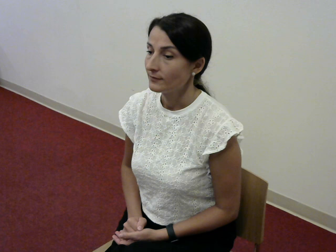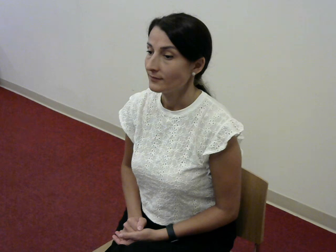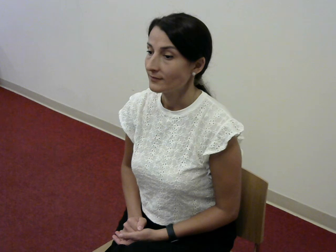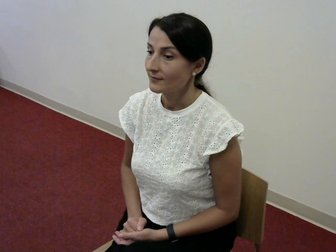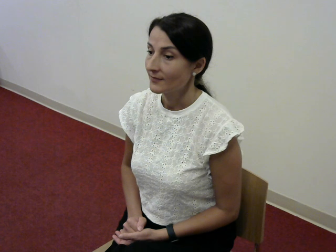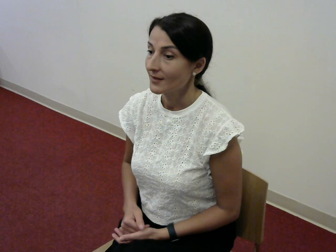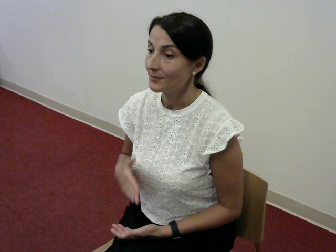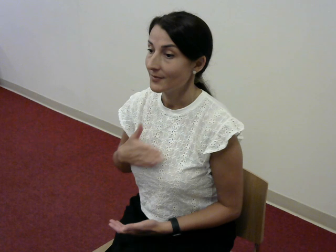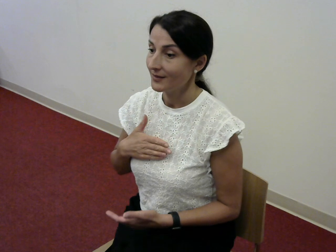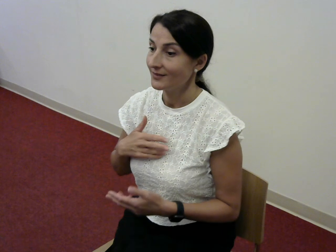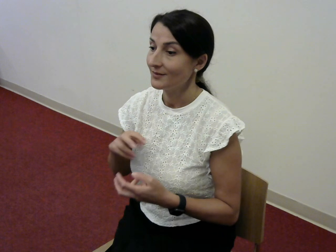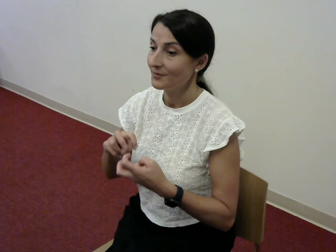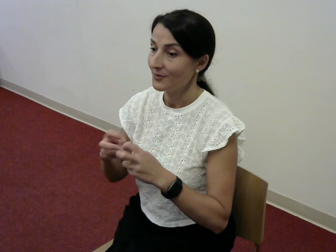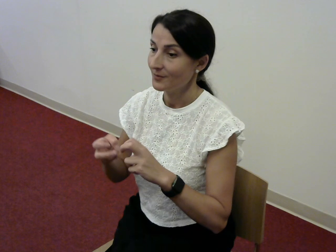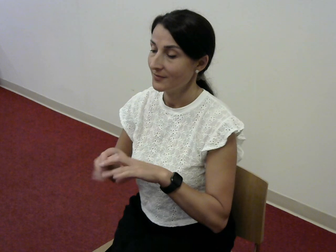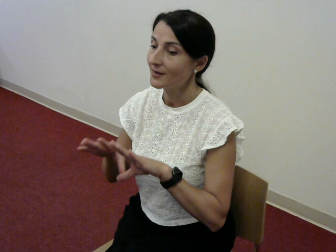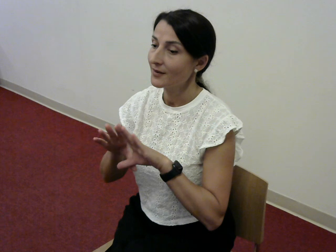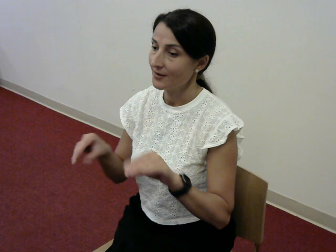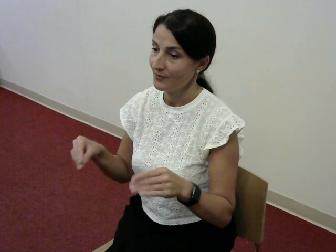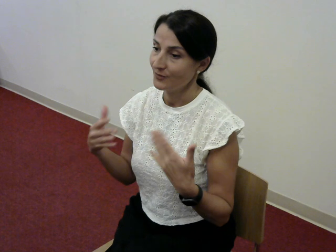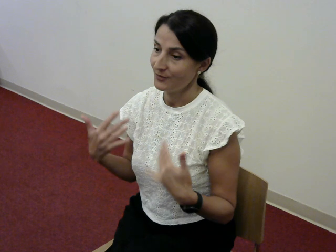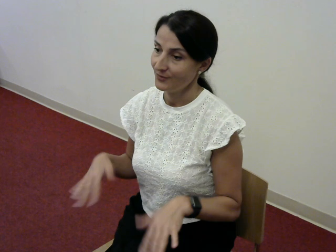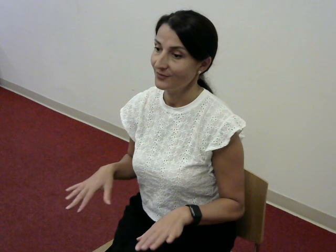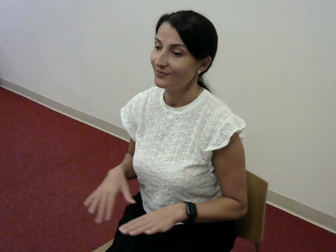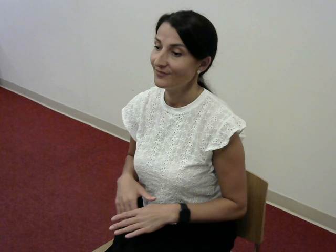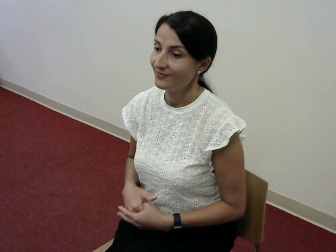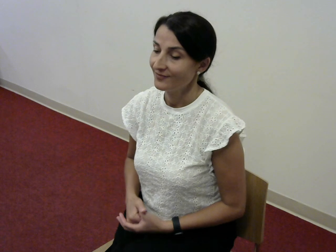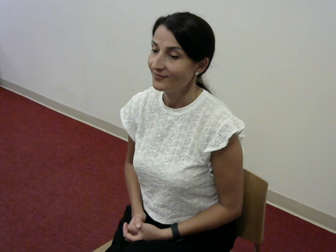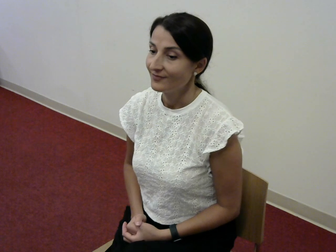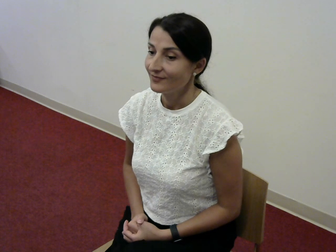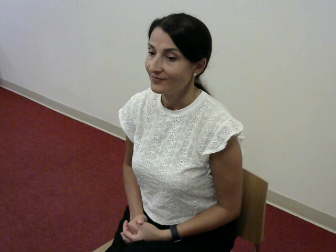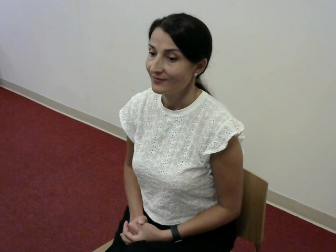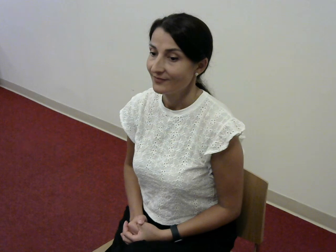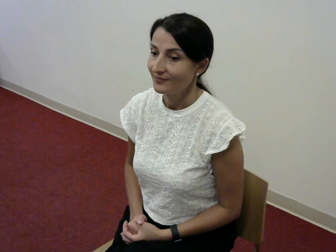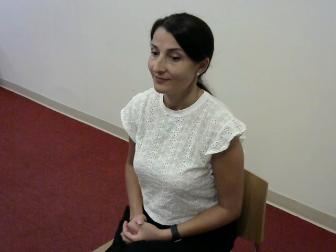Mənim problemim həll olundu